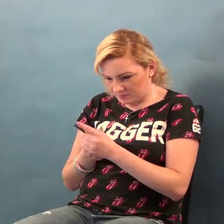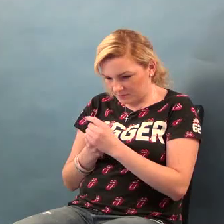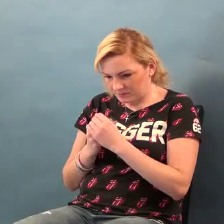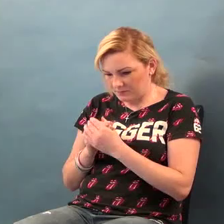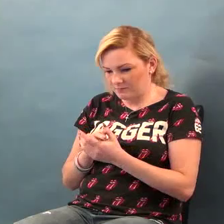Niestety.